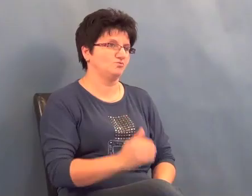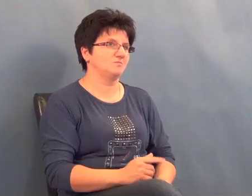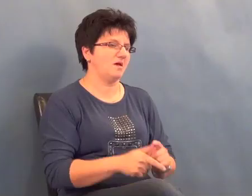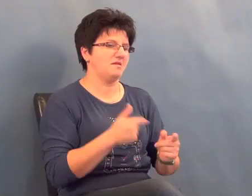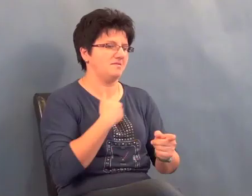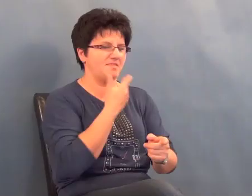Może.